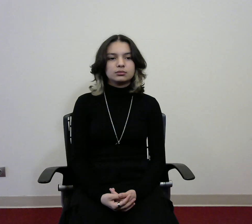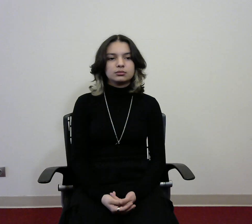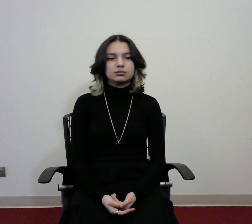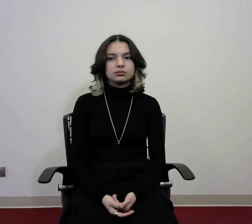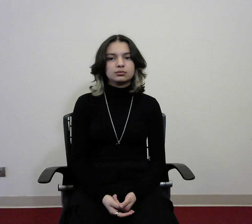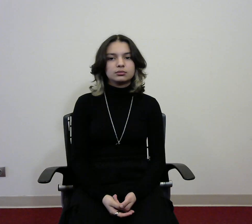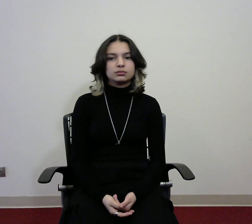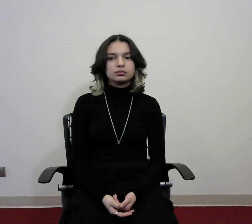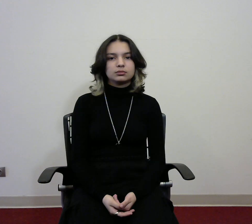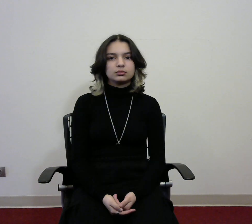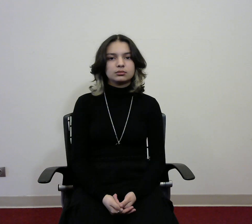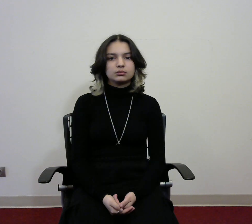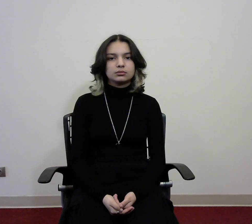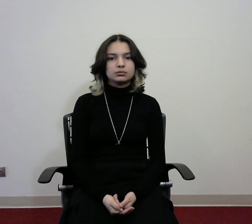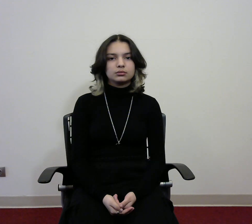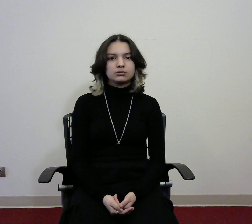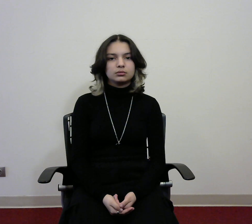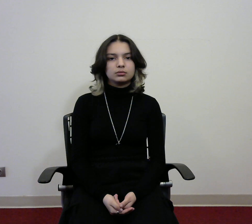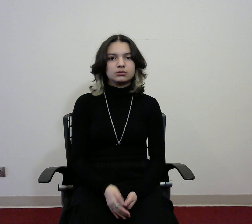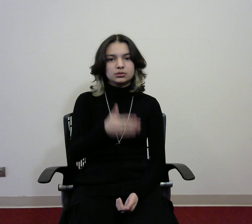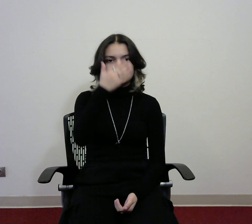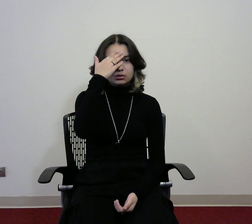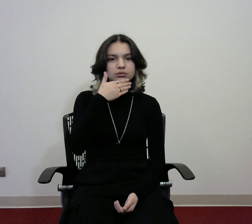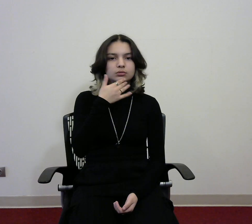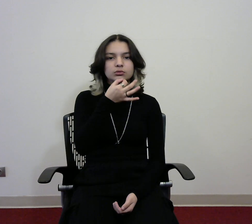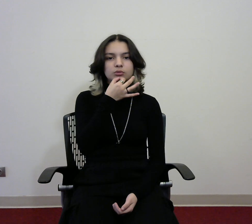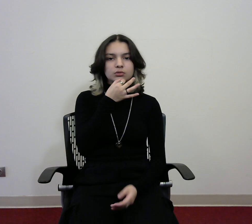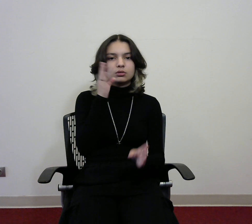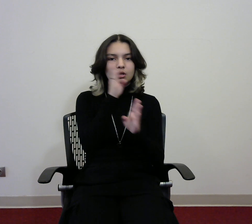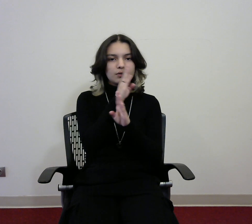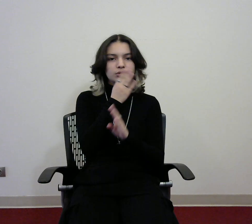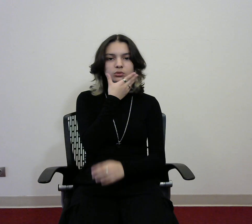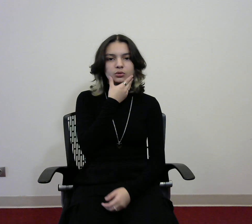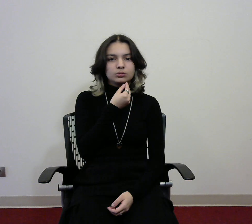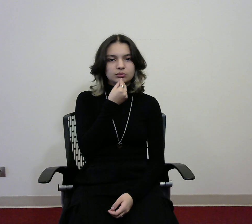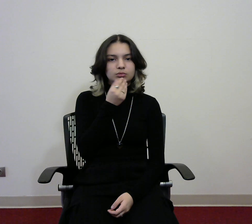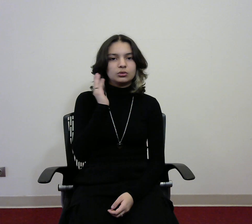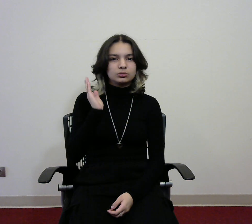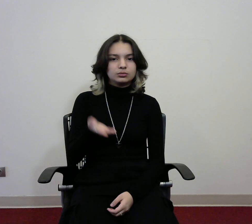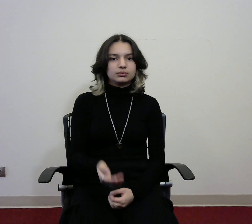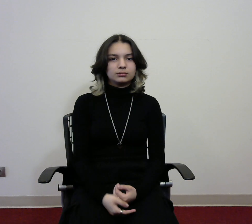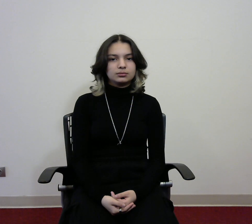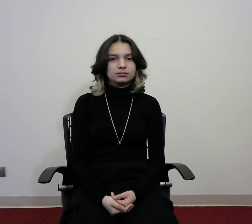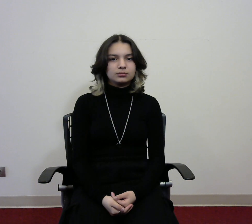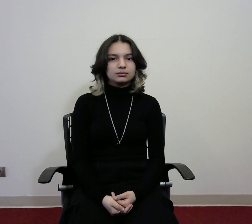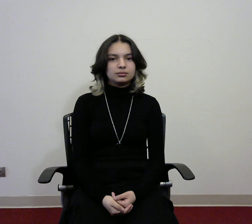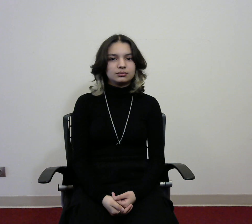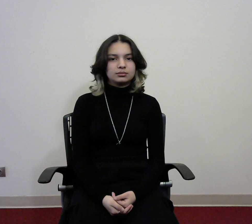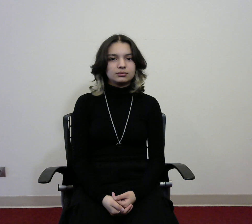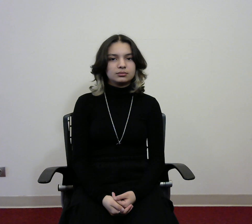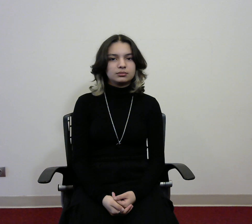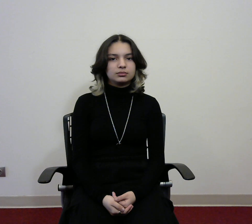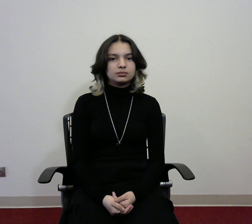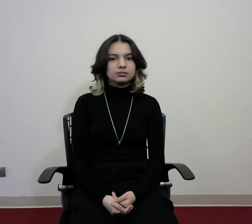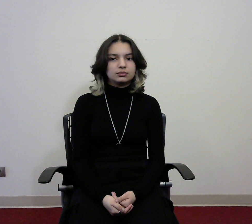Yazda havalar qəşəng olur